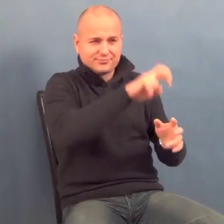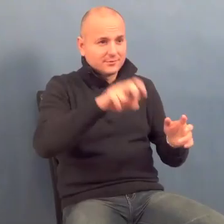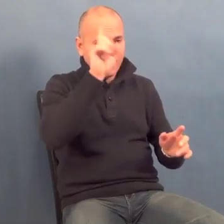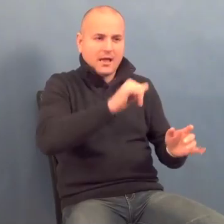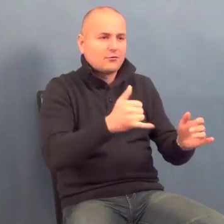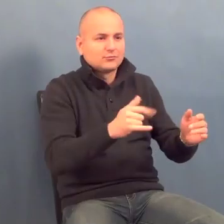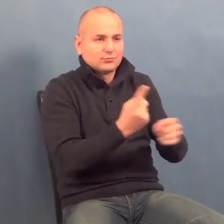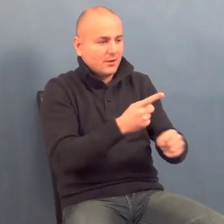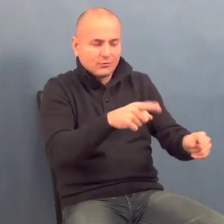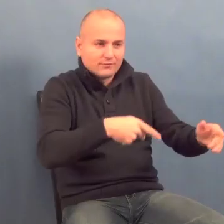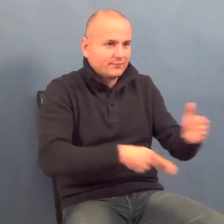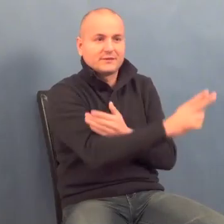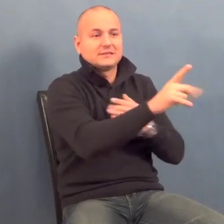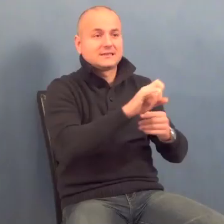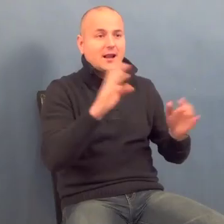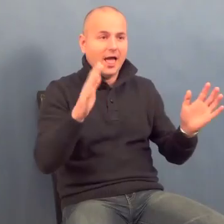Jakoś udaje mu się uciec z klatki.